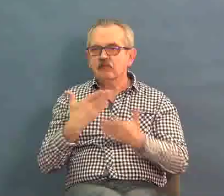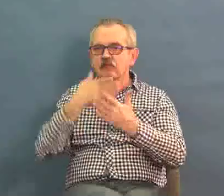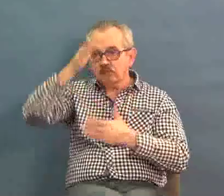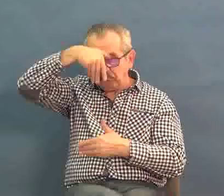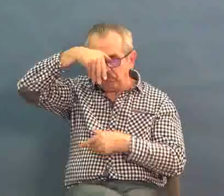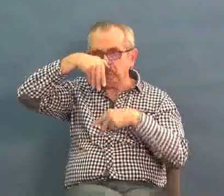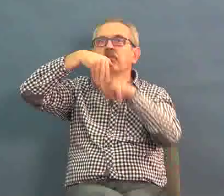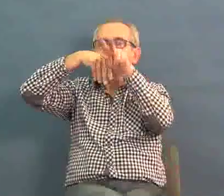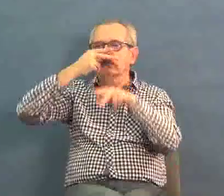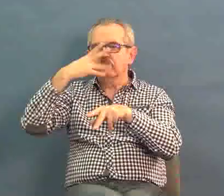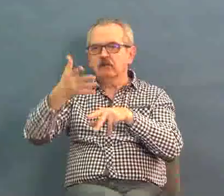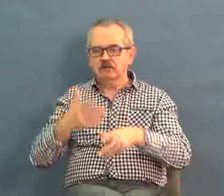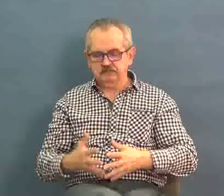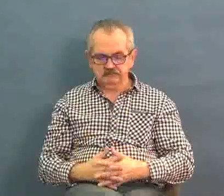Dlatego, że kask zasłania widoczność.